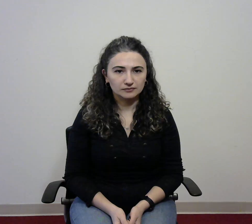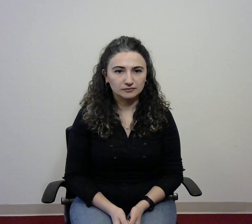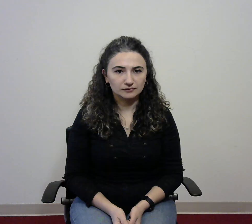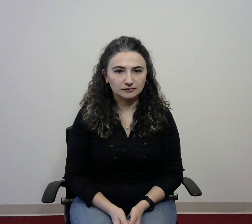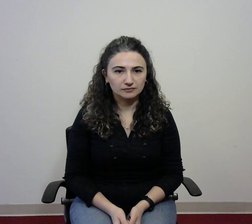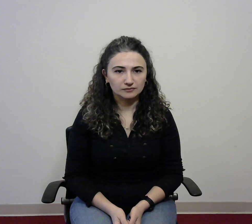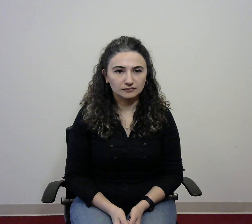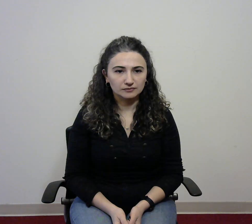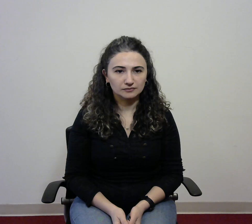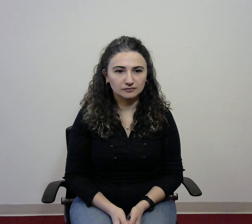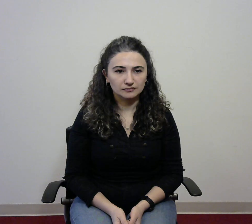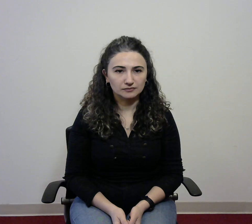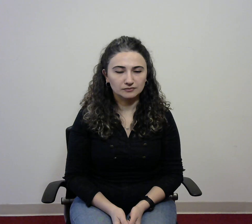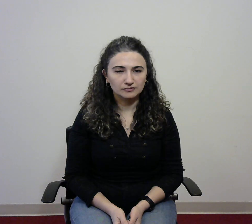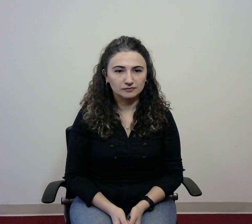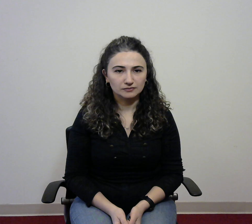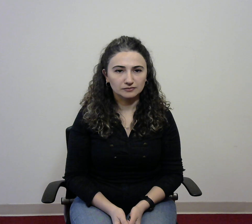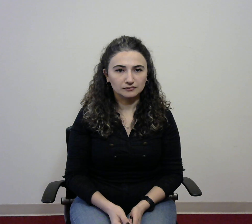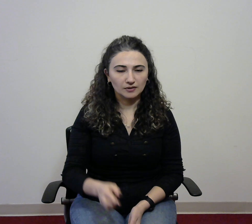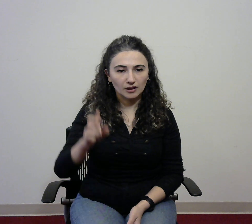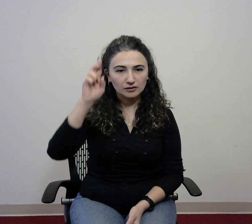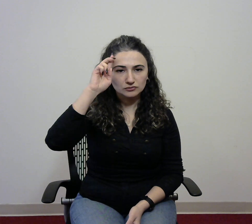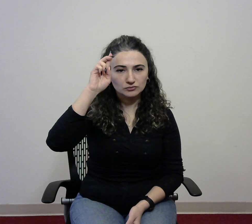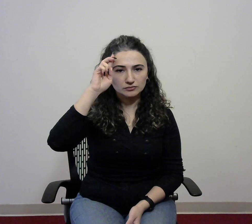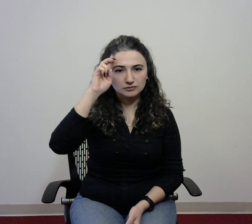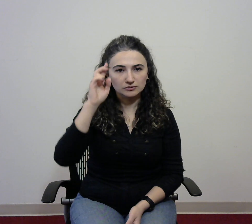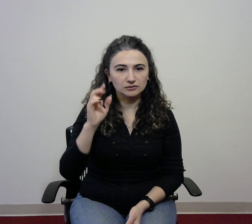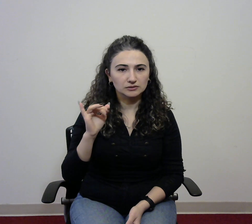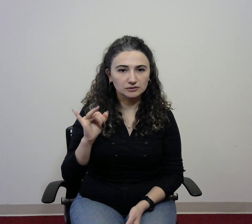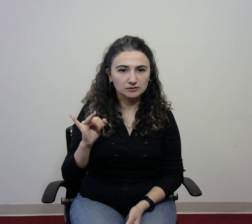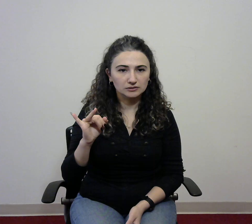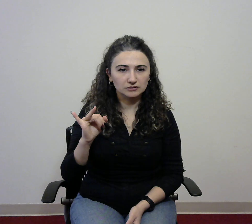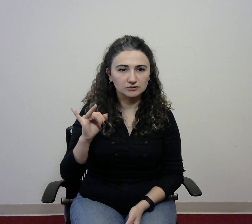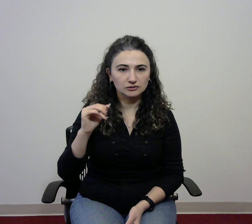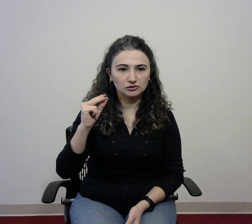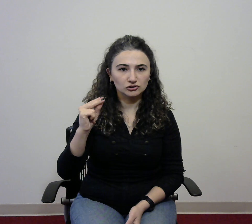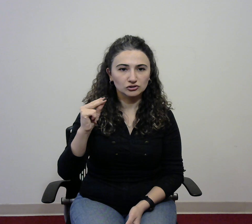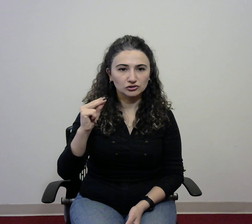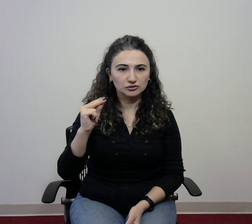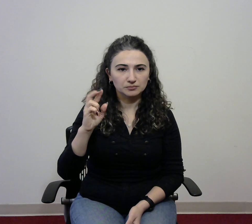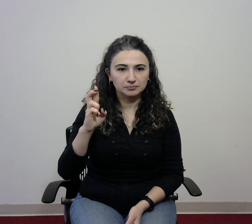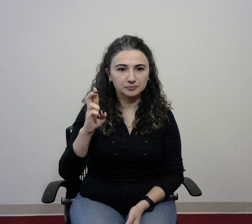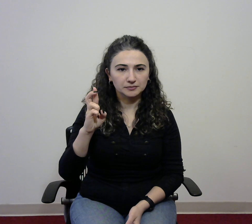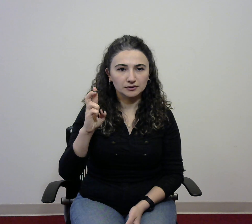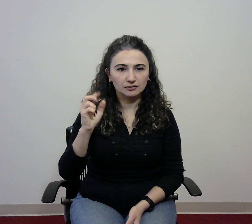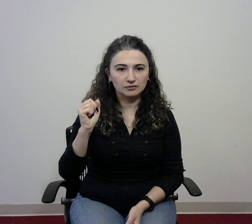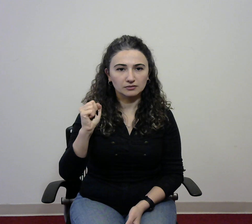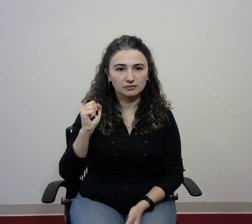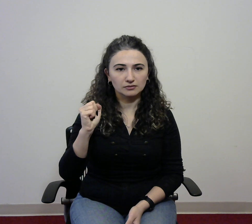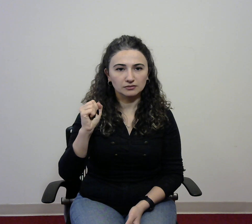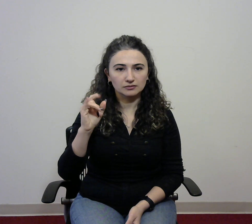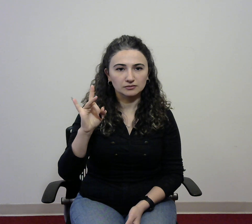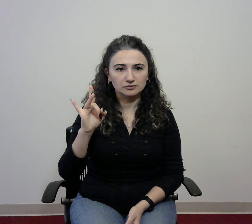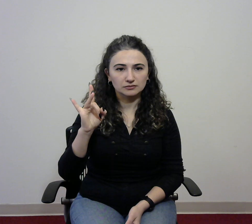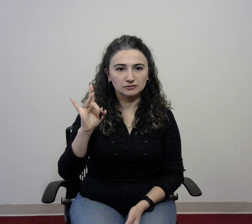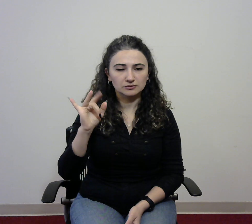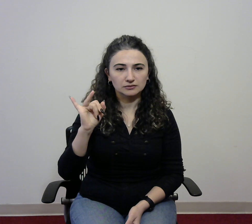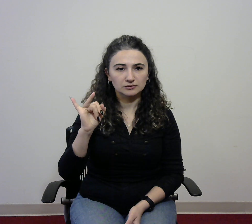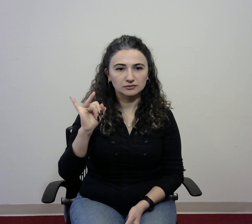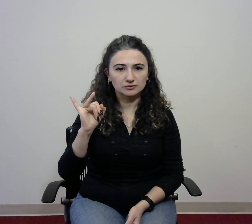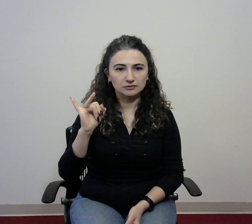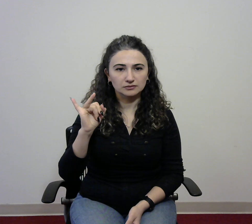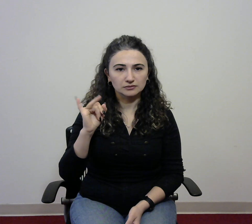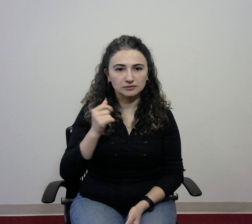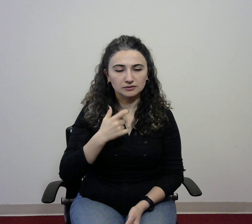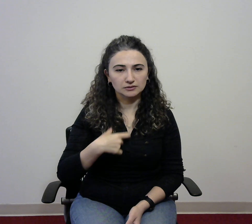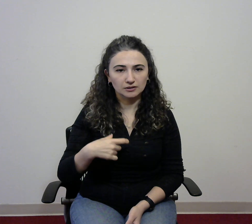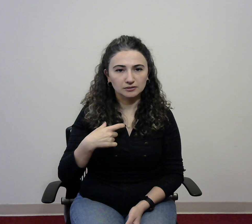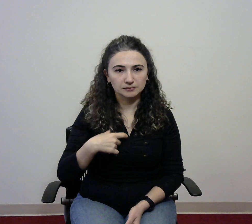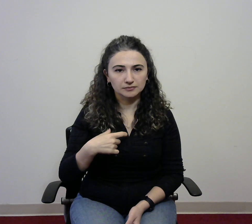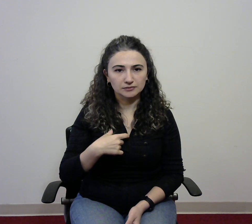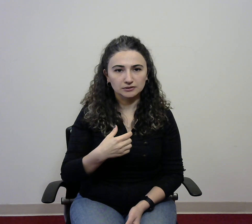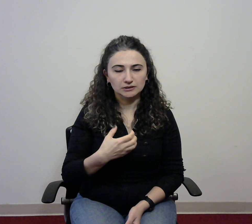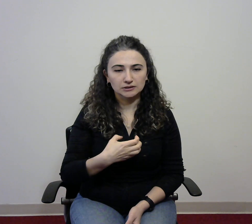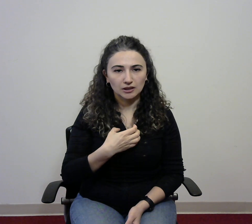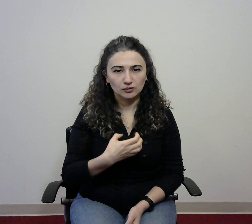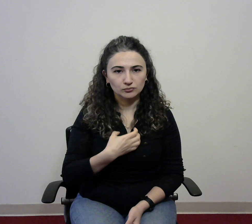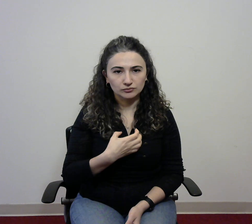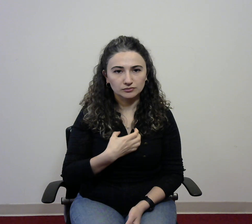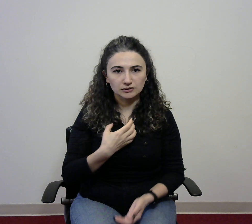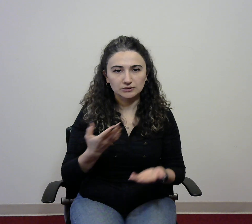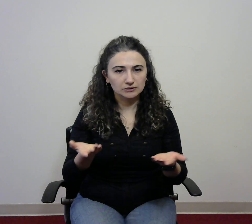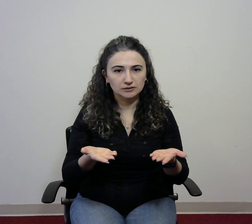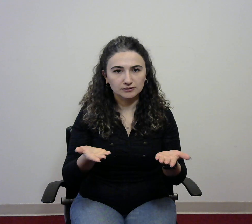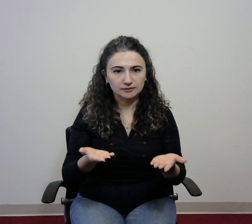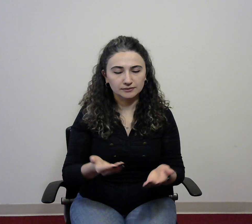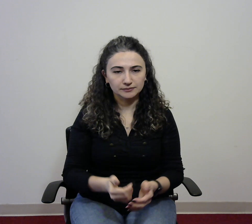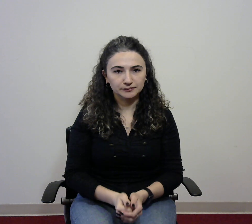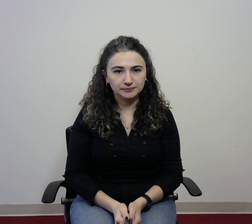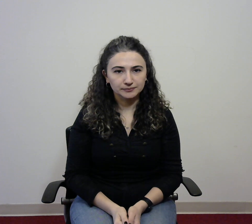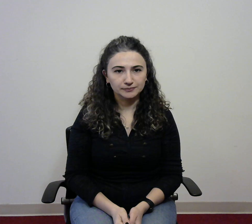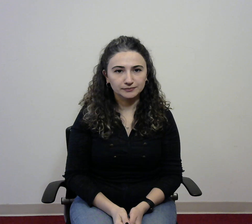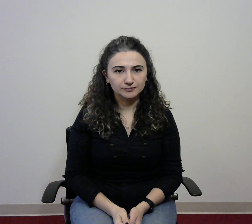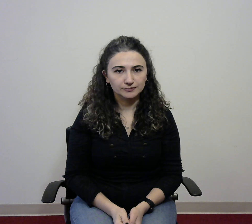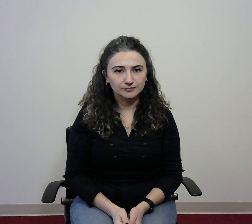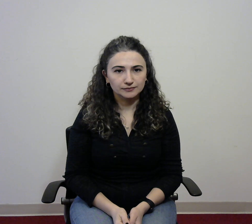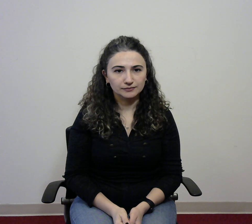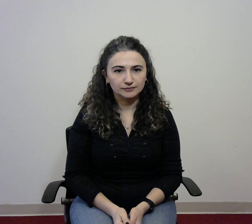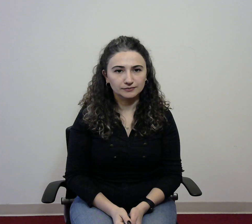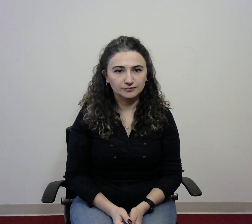Dövlət icbari şəxsi sığorta nədir?